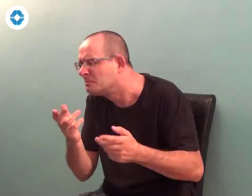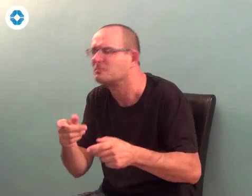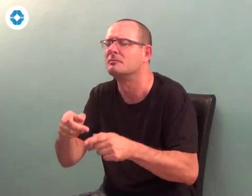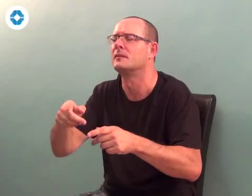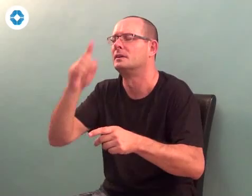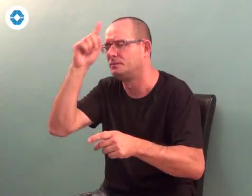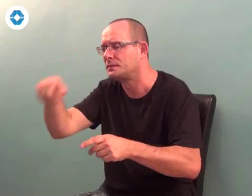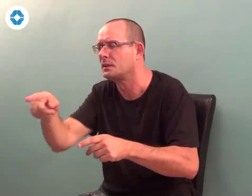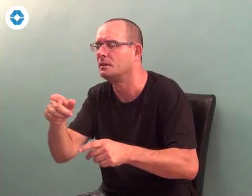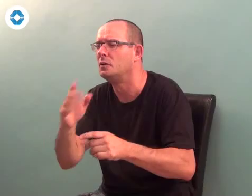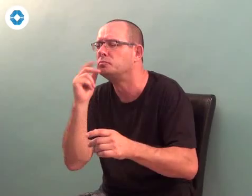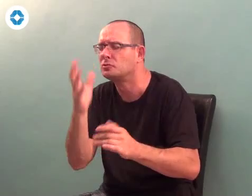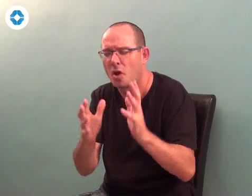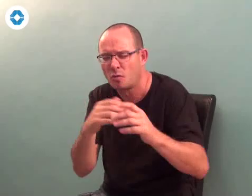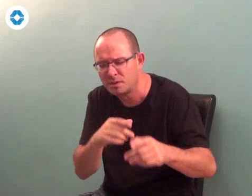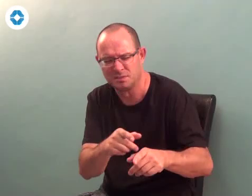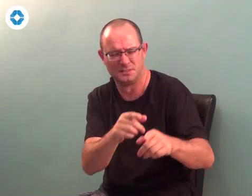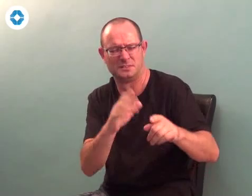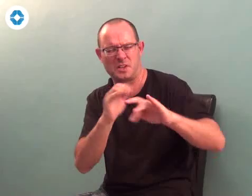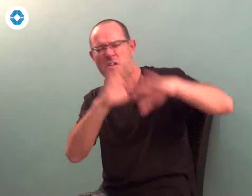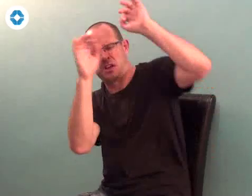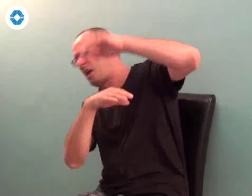Pies wpadł na gniazdo pszczół i odgania się od nich.